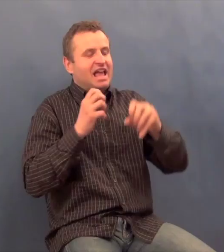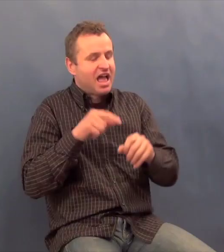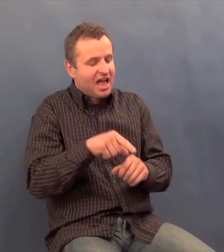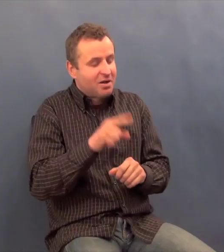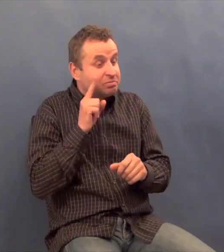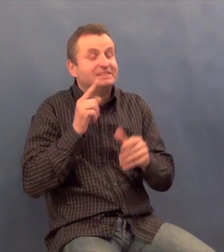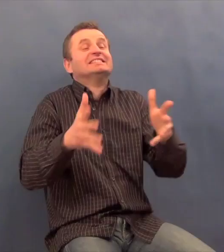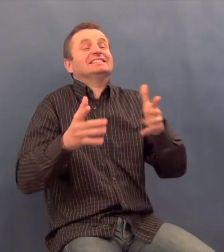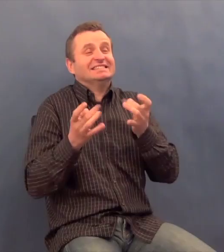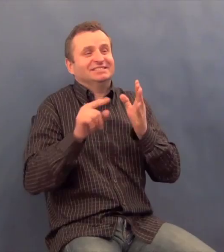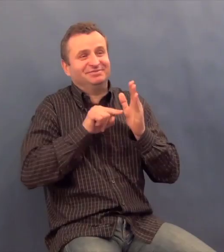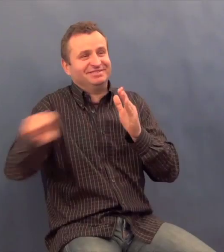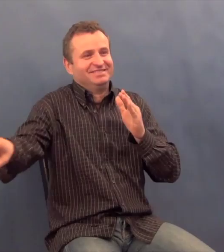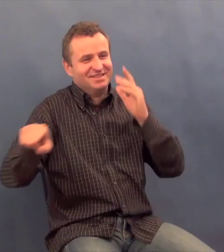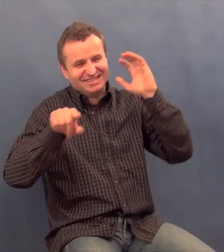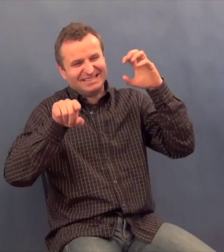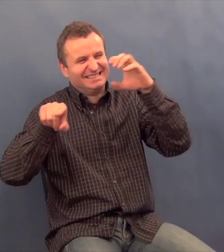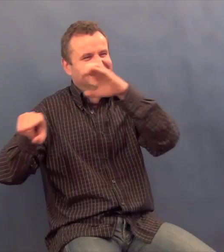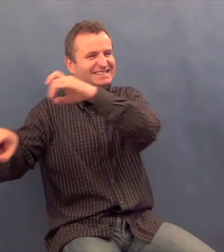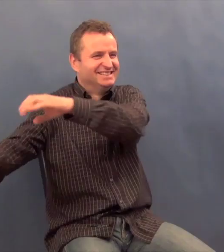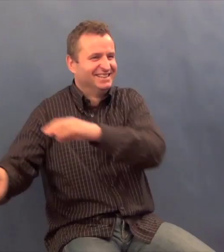Chłopiec ucieka, a pszczoły lecą za nim.